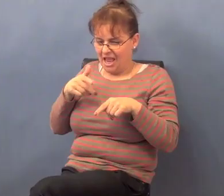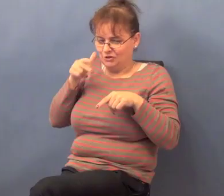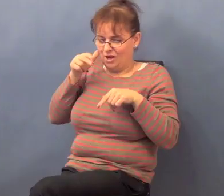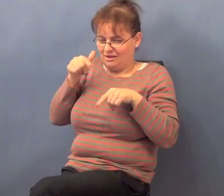Żaba...